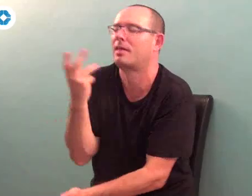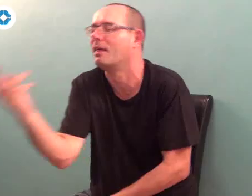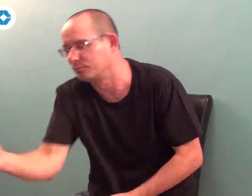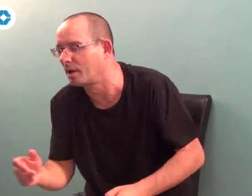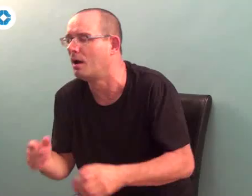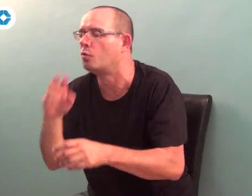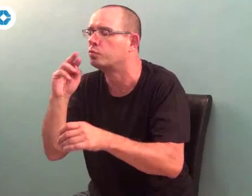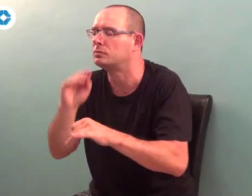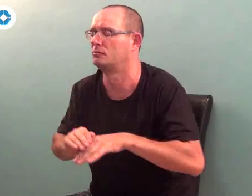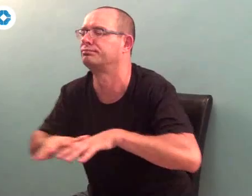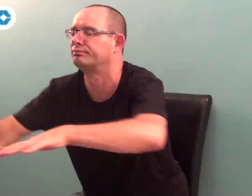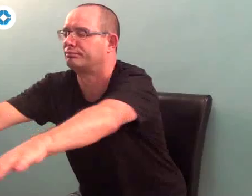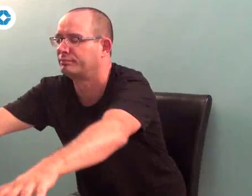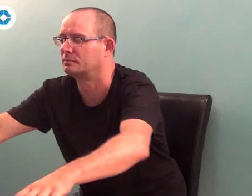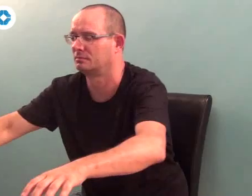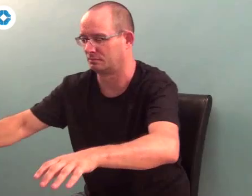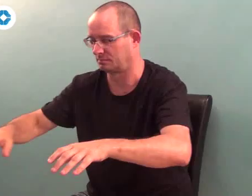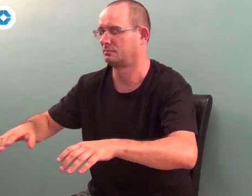Gruszki się rozsypały.